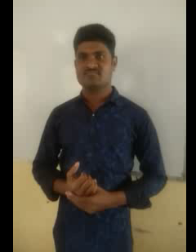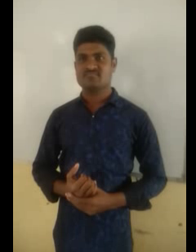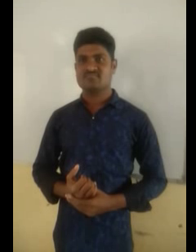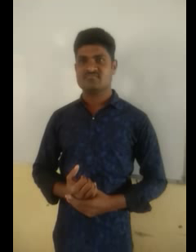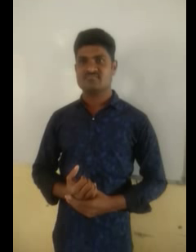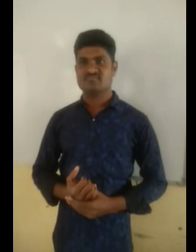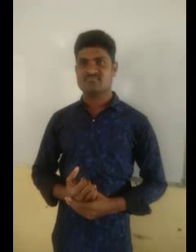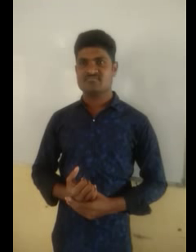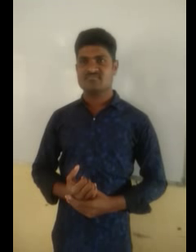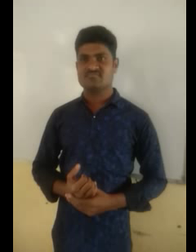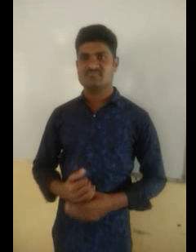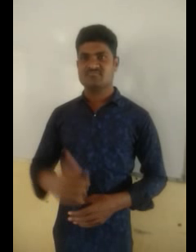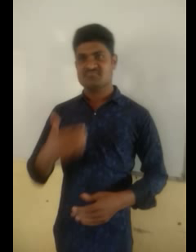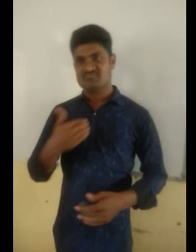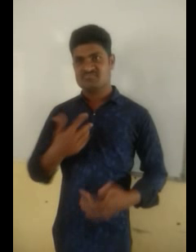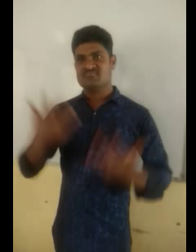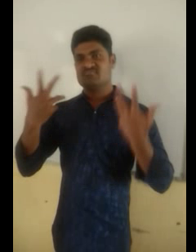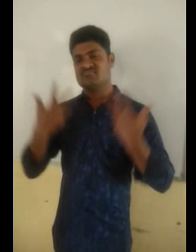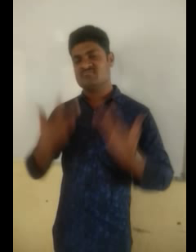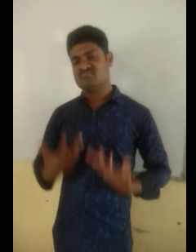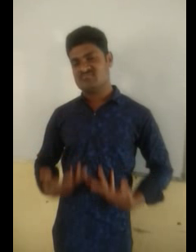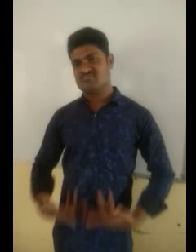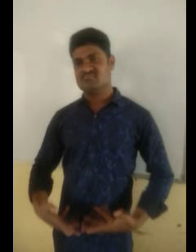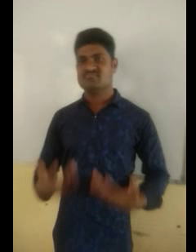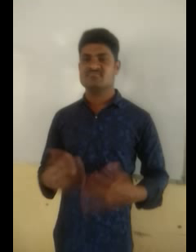i am feeling bored